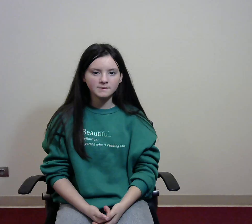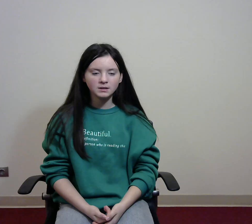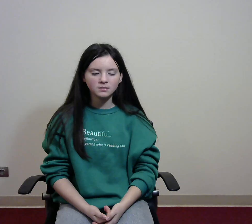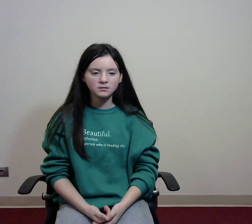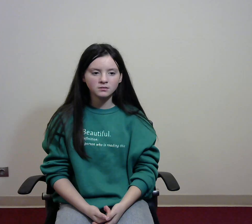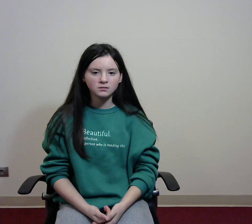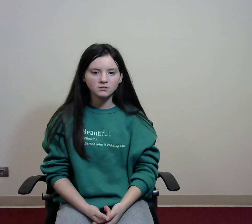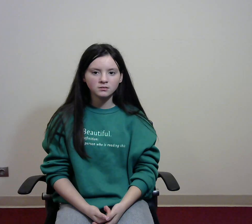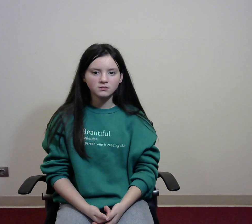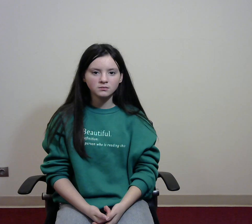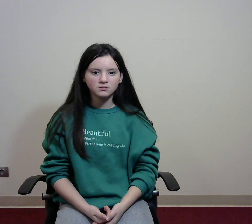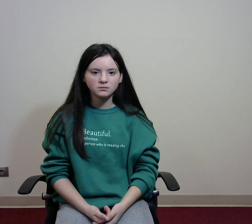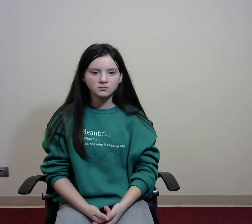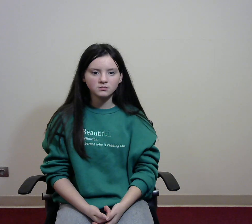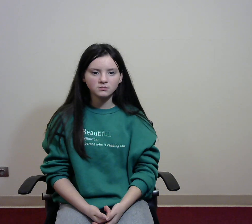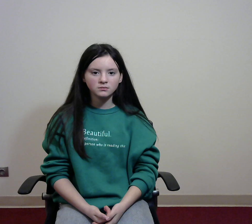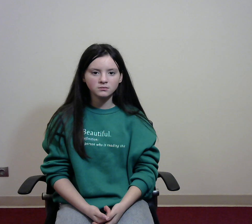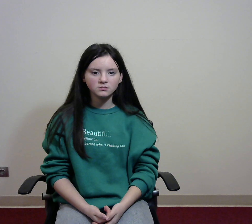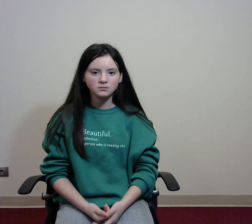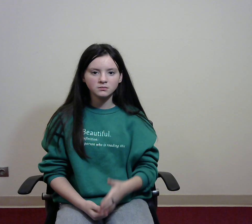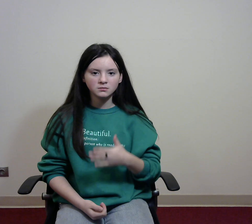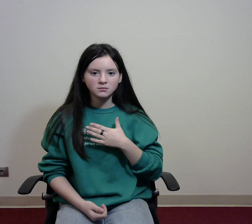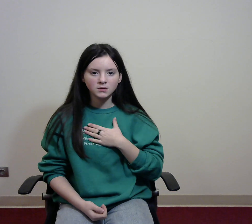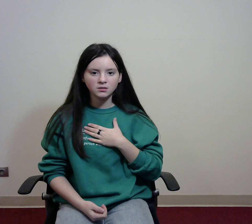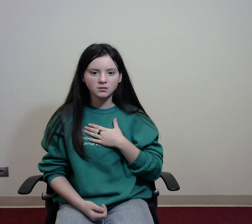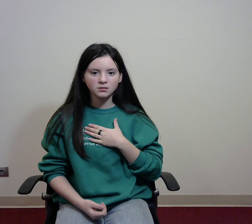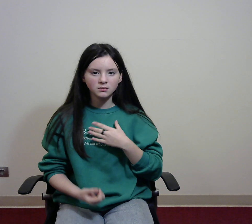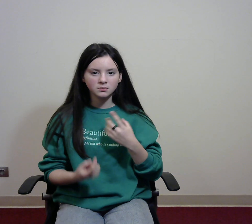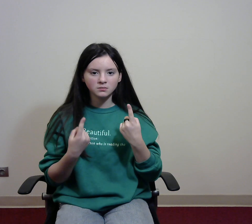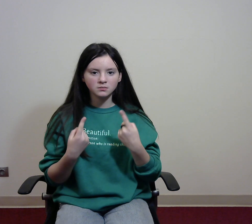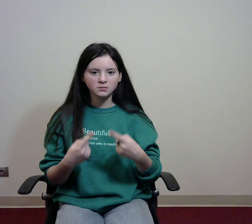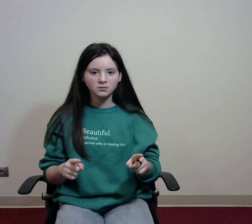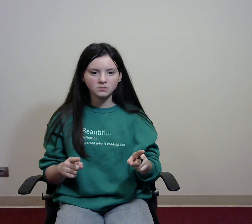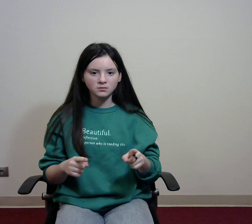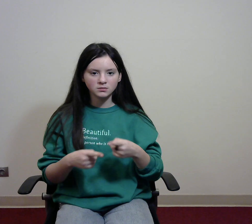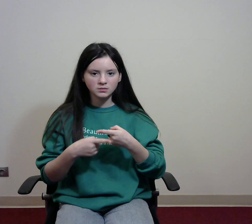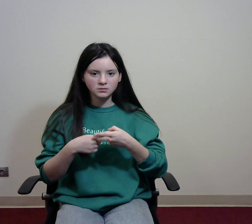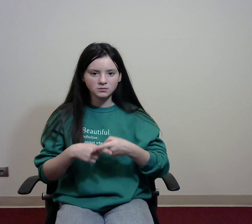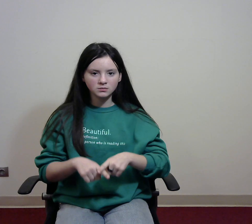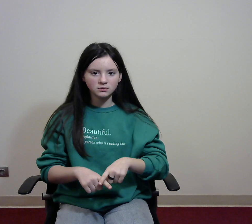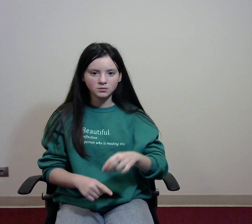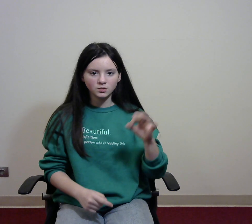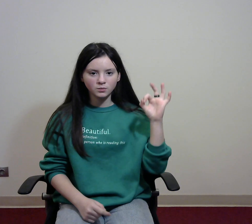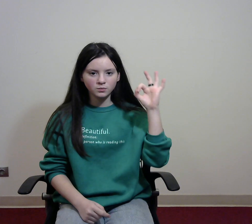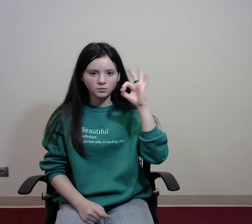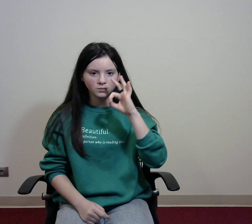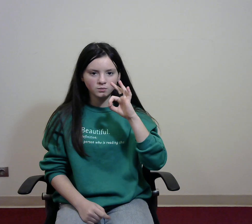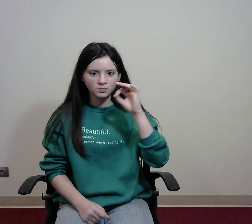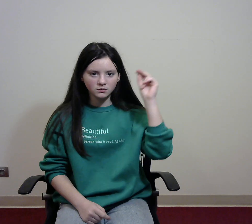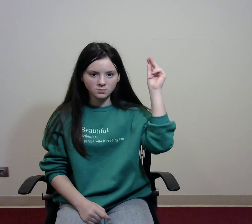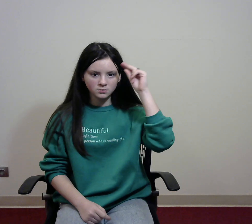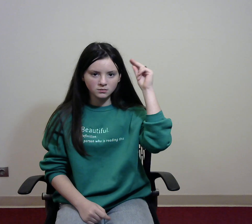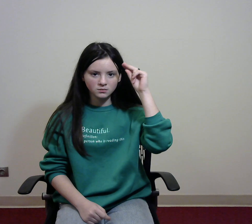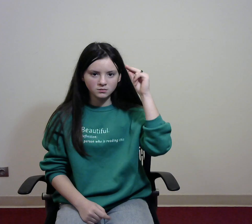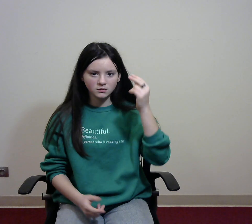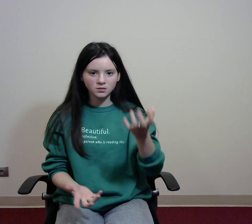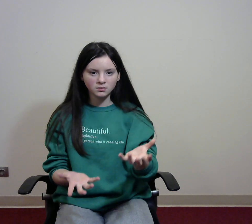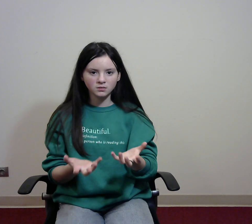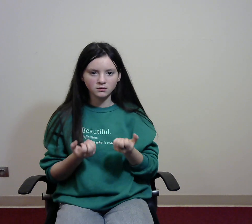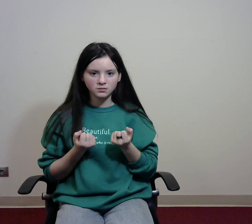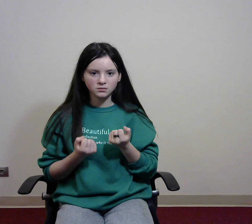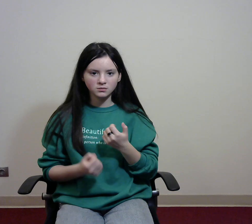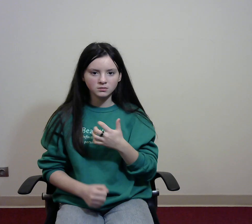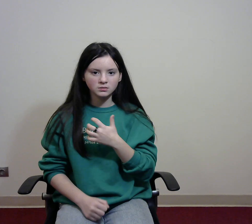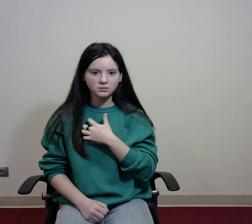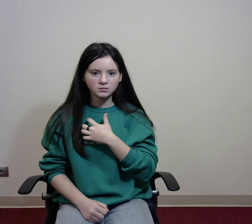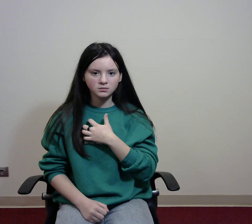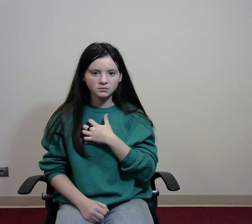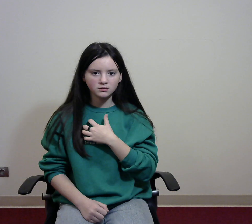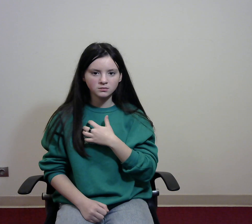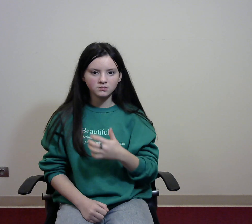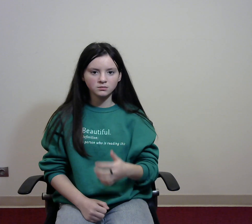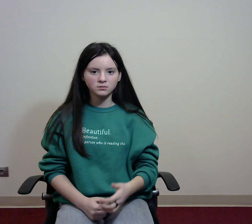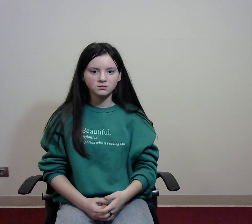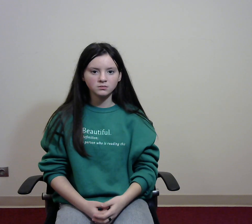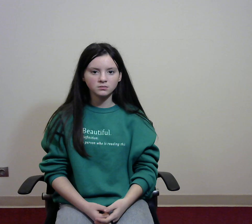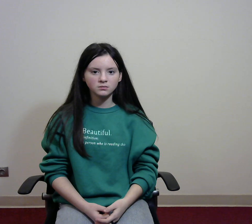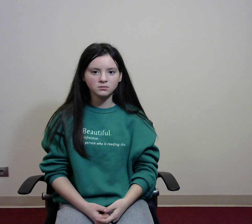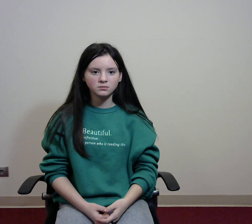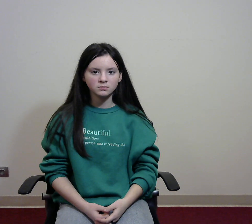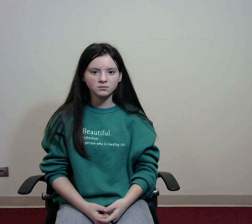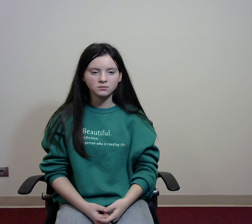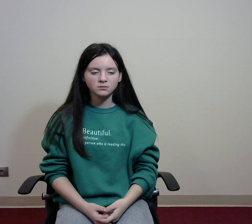Mən fərqli ixtisas üzrə təhsil almaq istəyirəm